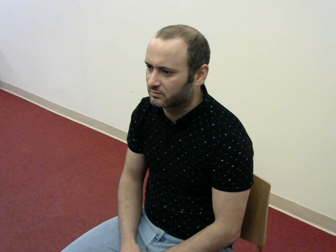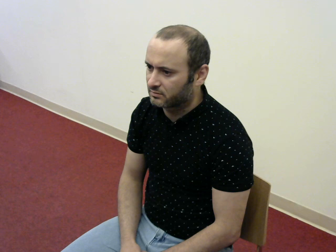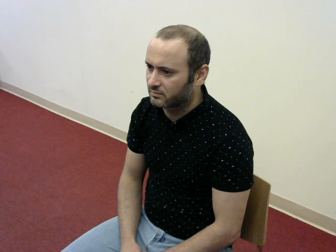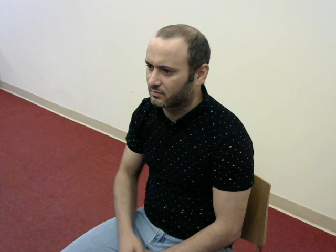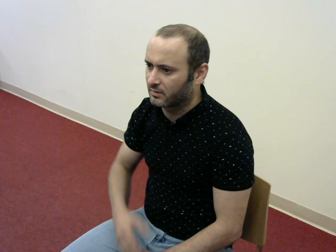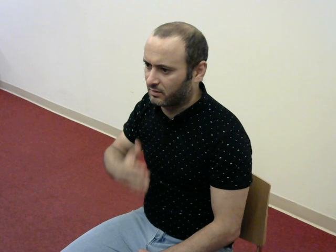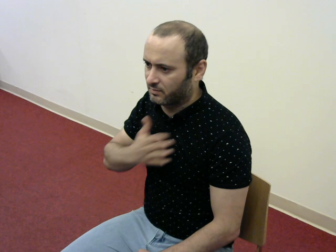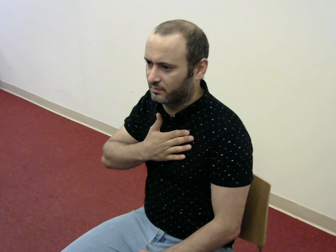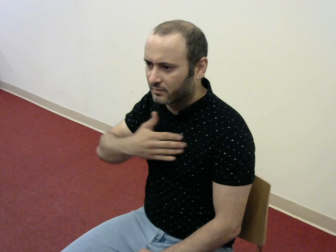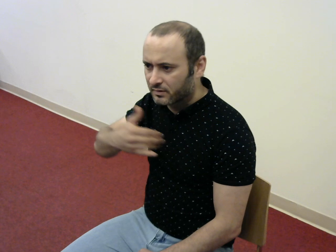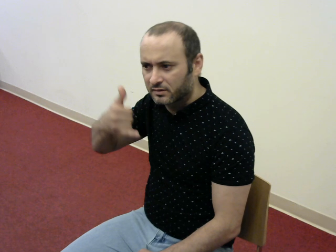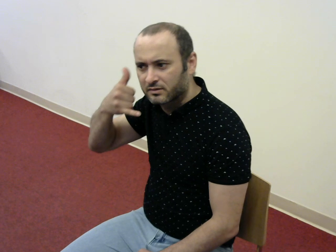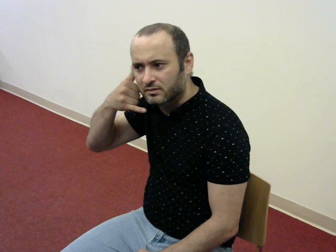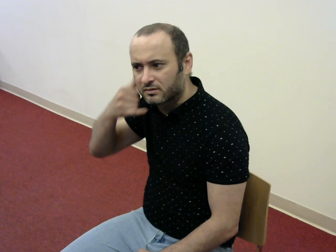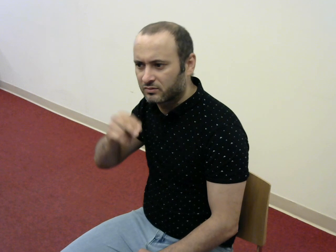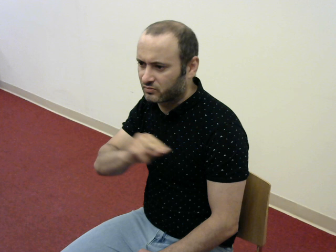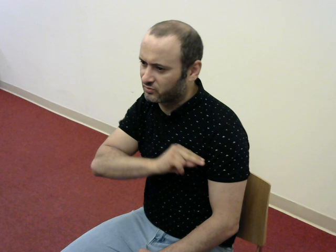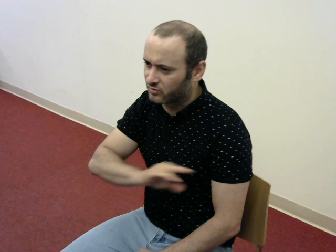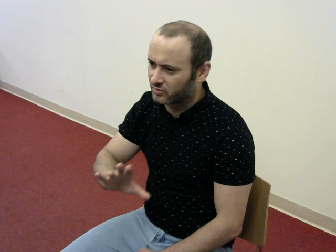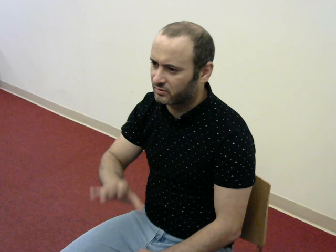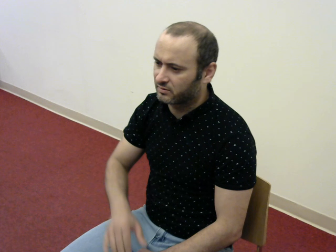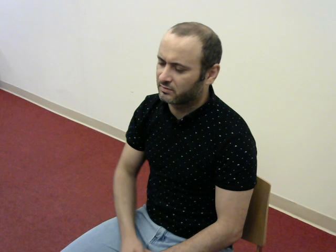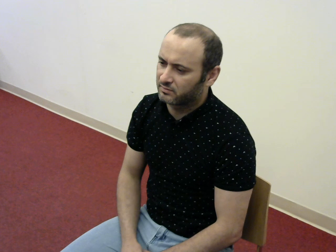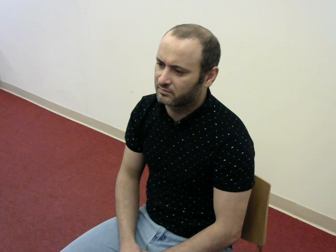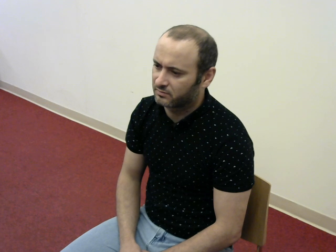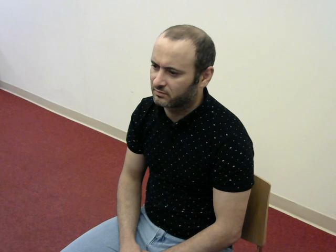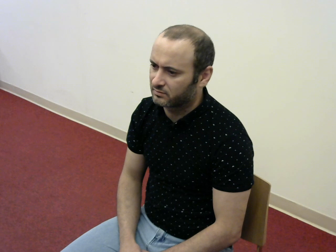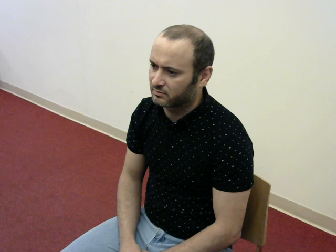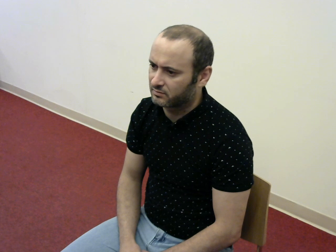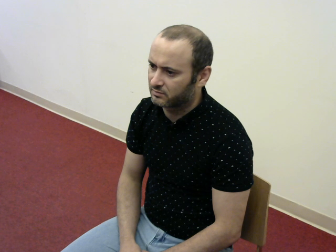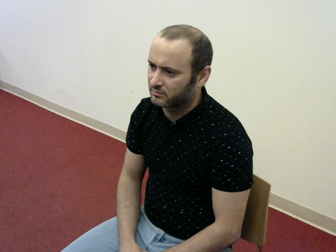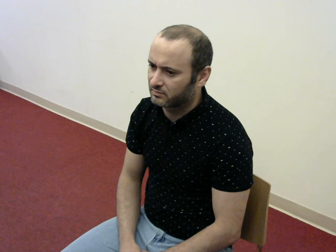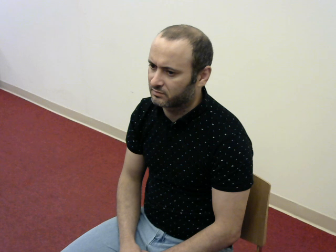Mənim telefonum özümdə deyil